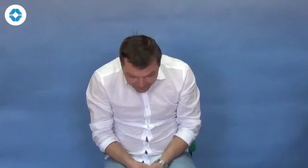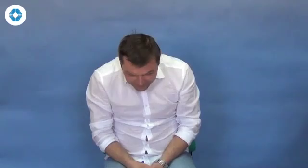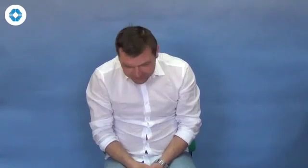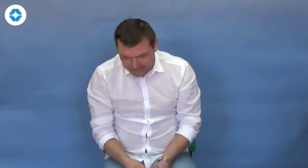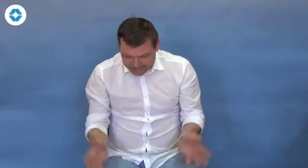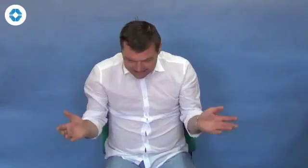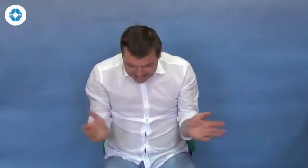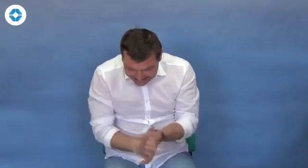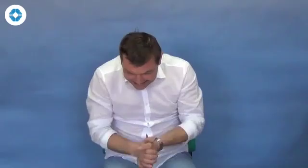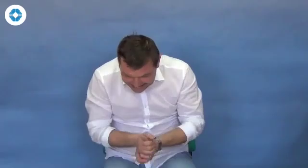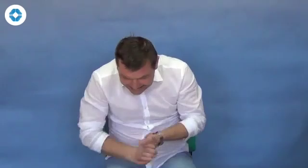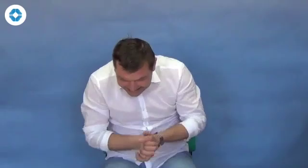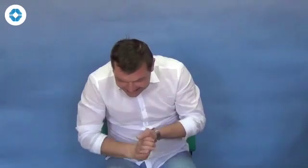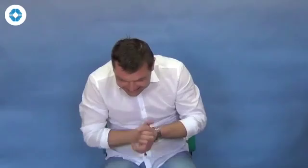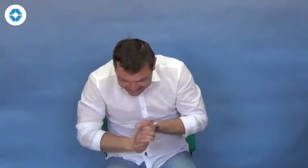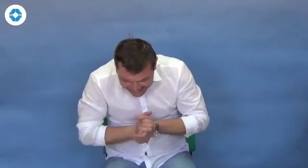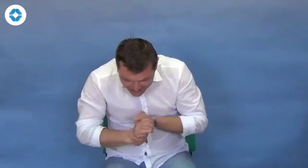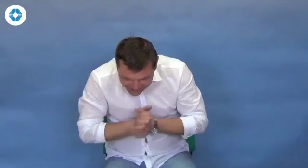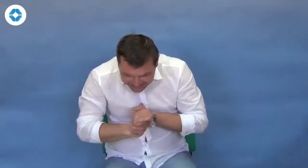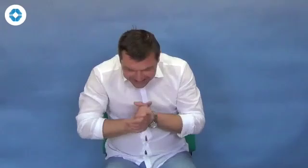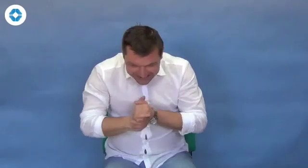Super.